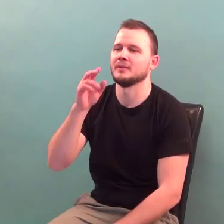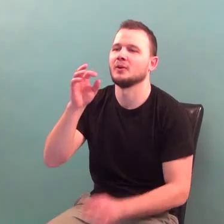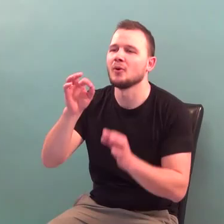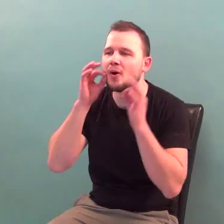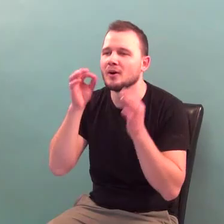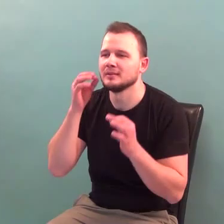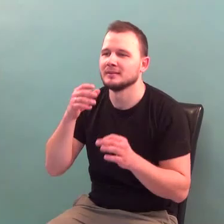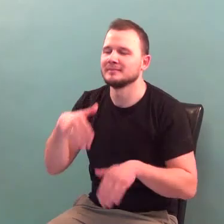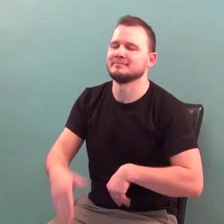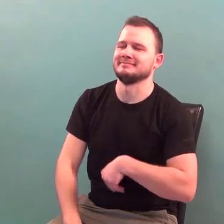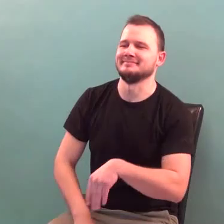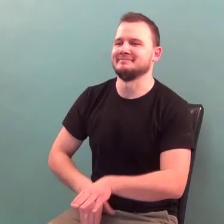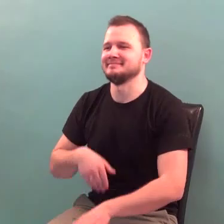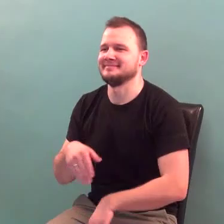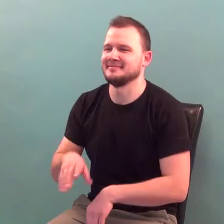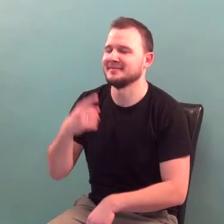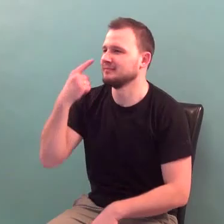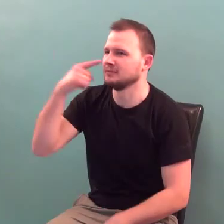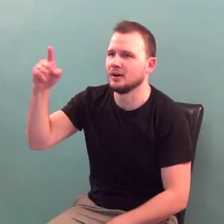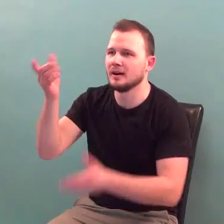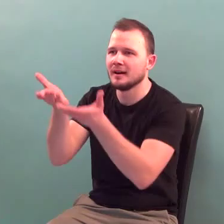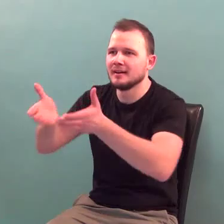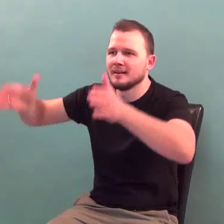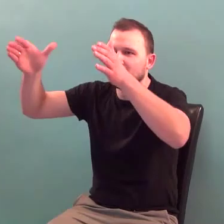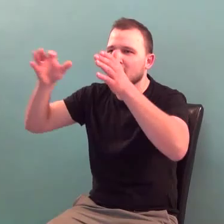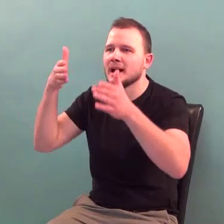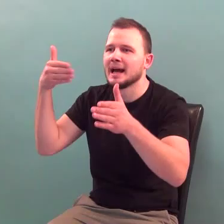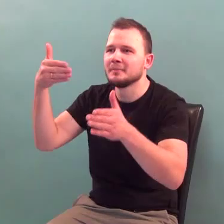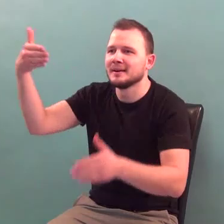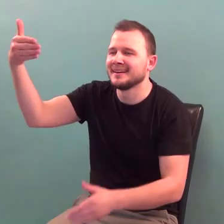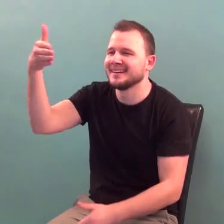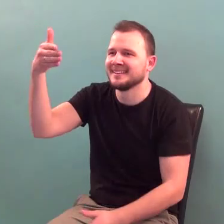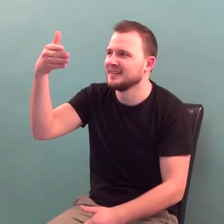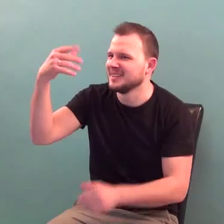Kot idzie dumnym krokiem i nagle zauważa kuliste akwarium z pływającą rybą.